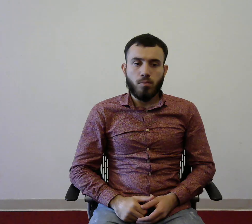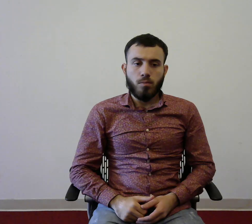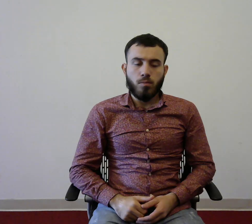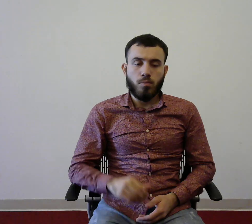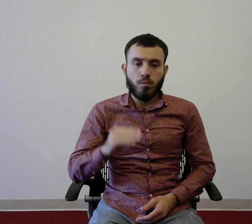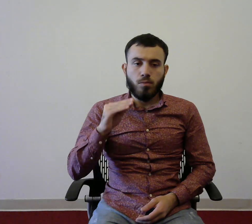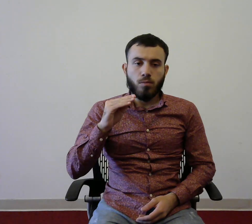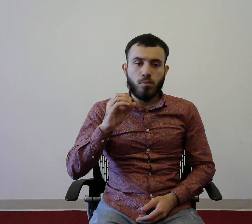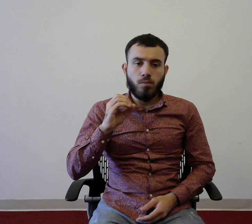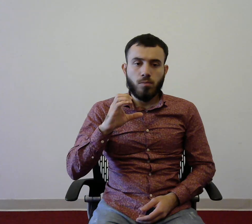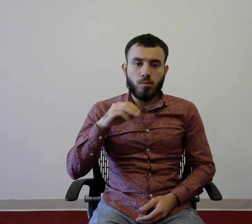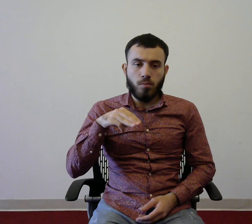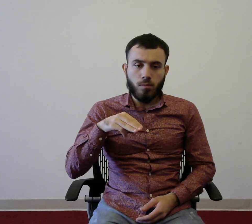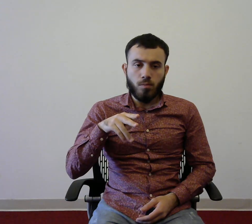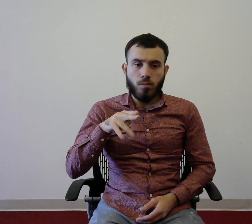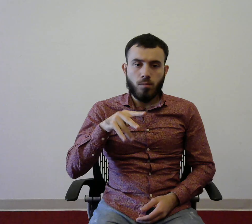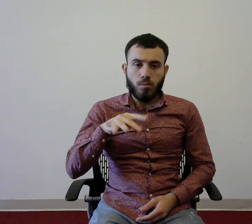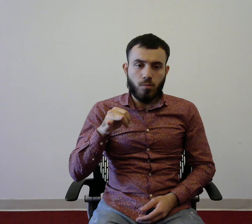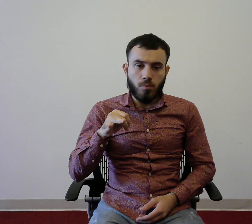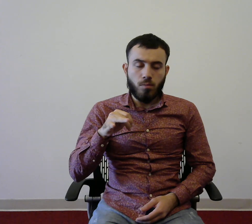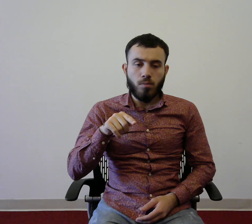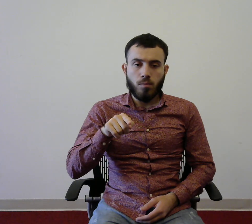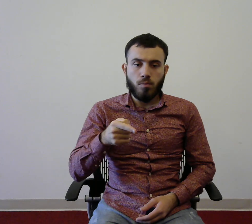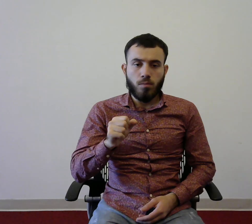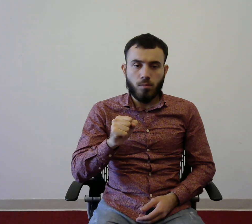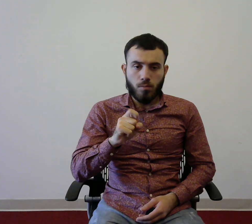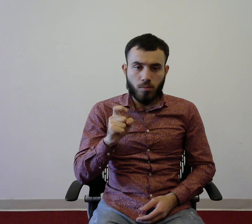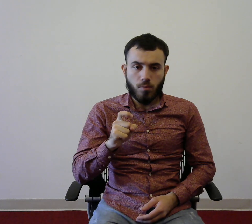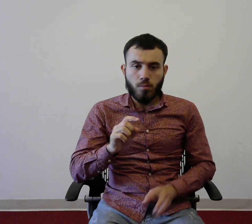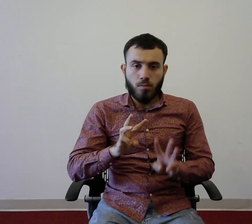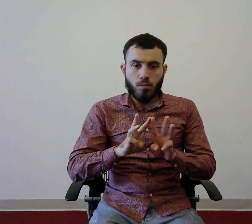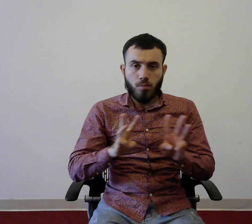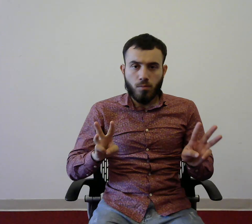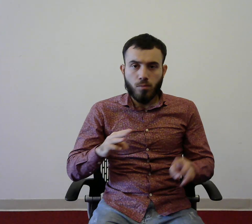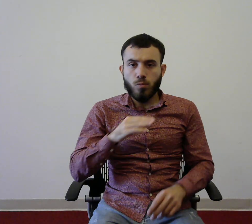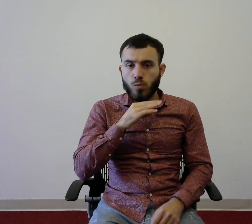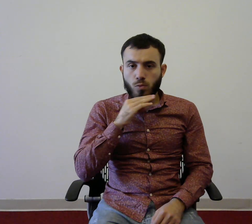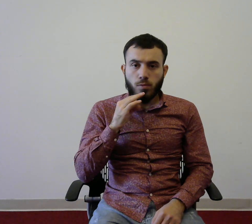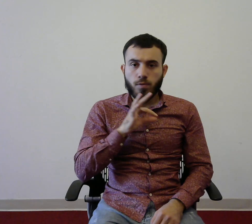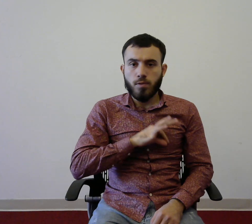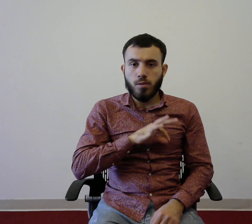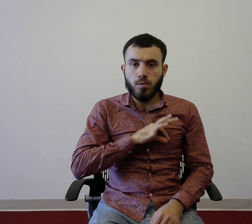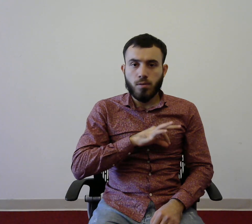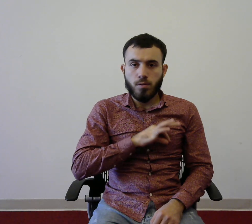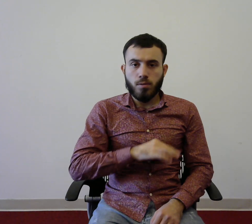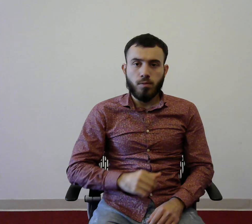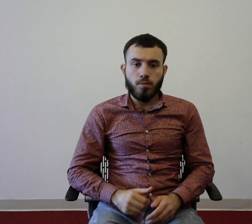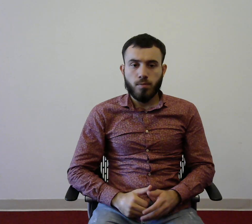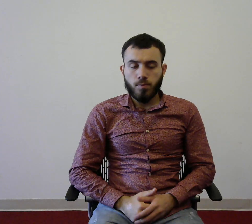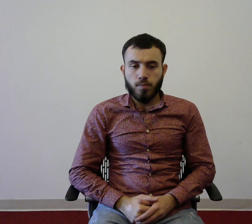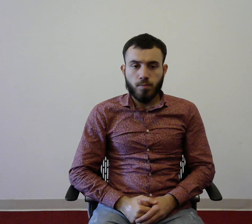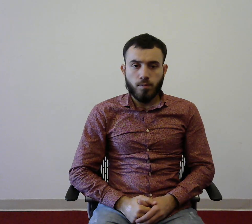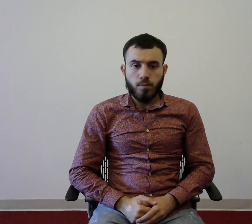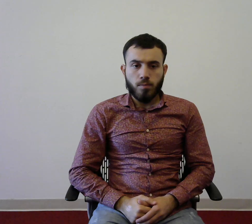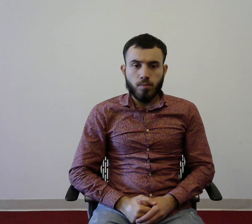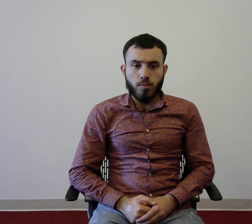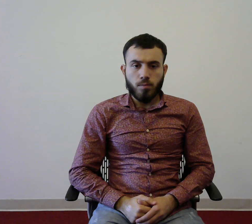Jestdili.az saytı çox faydalıdır